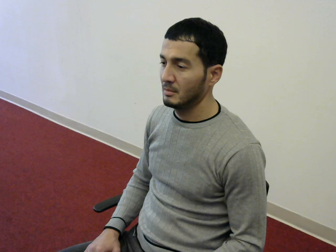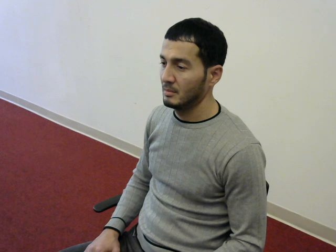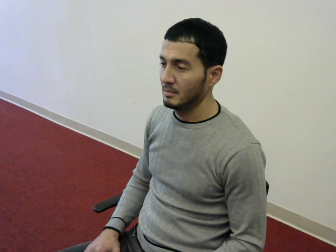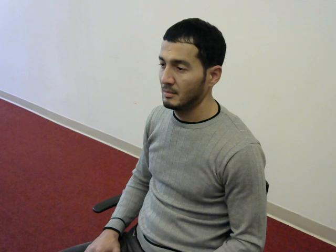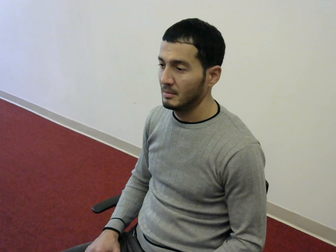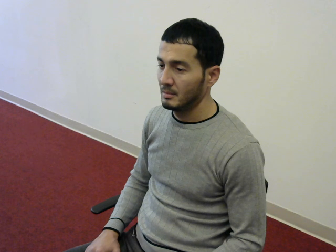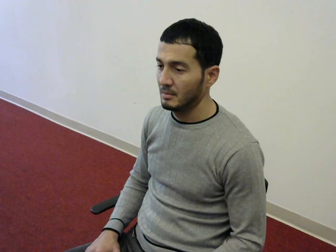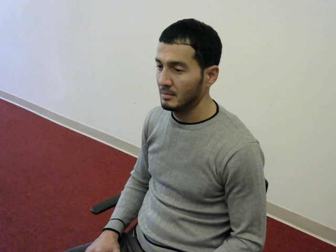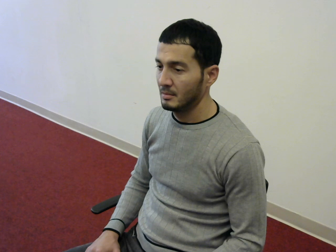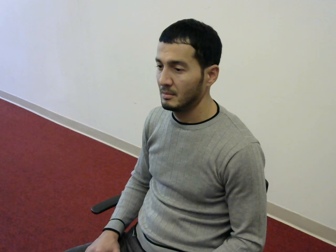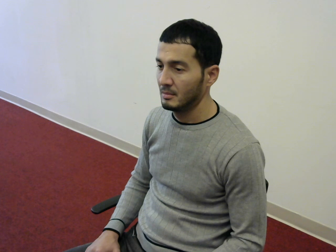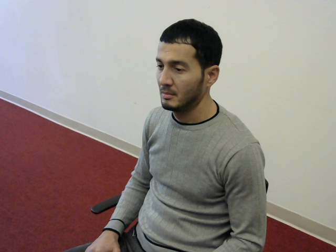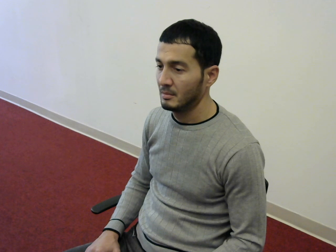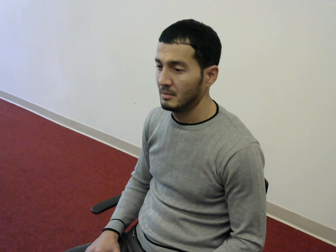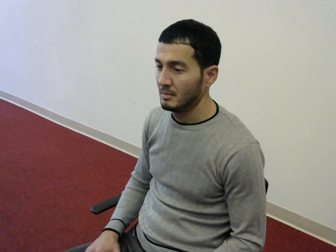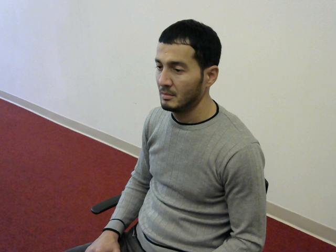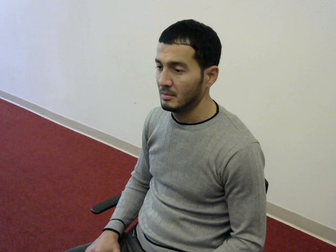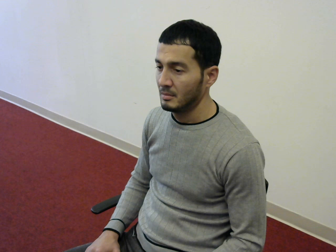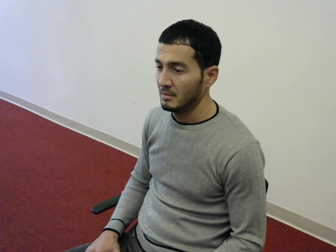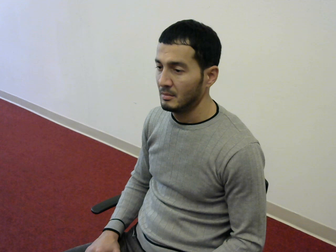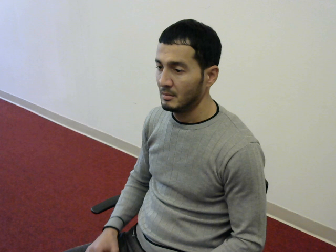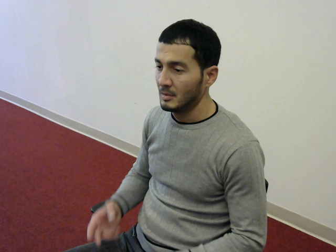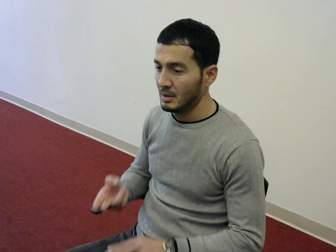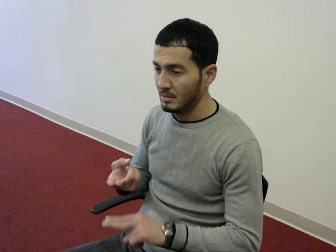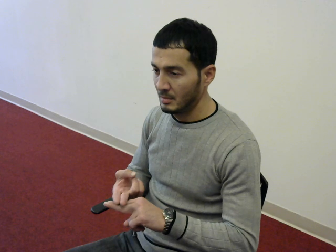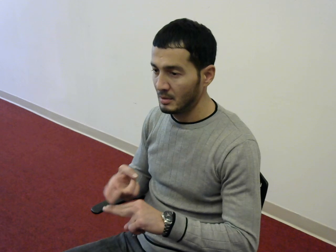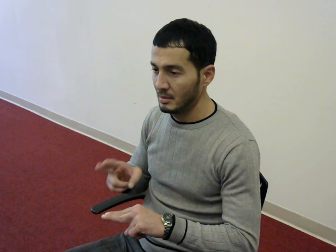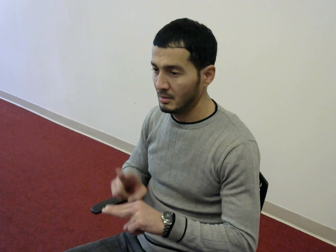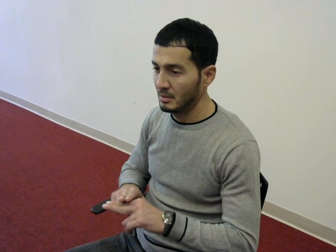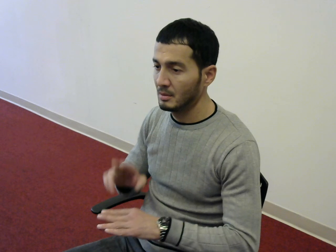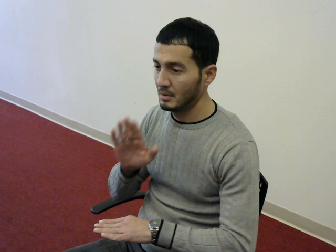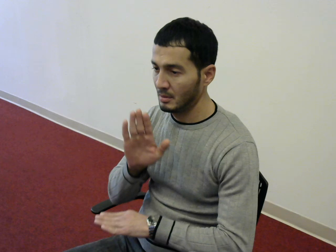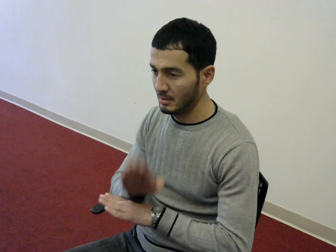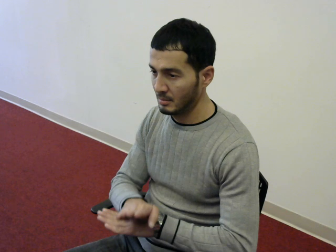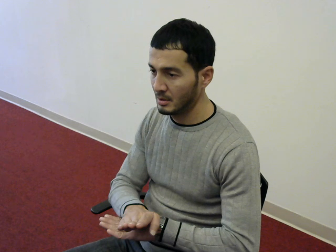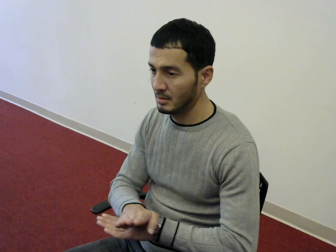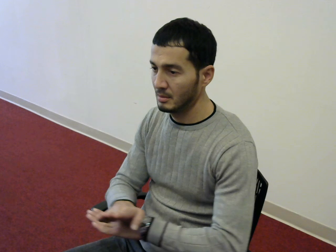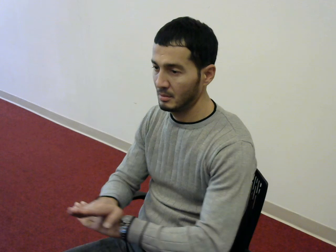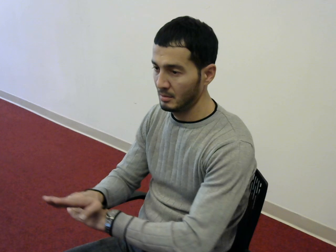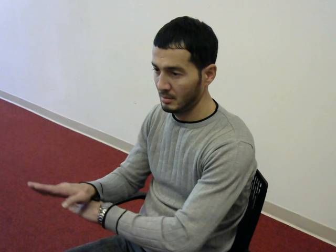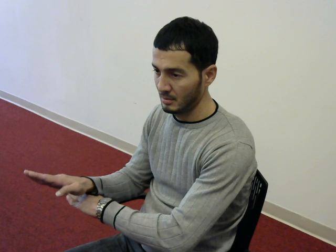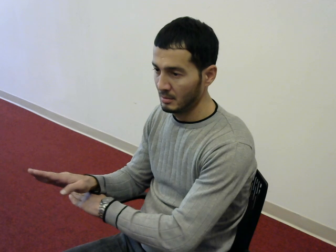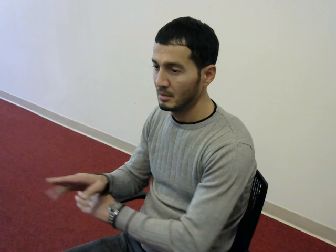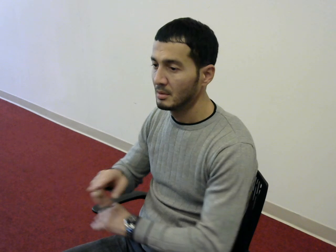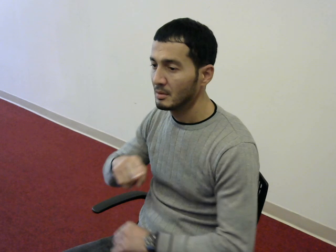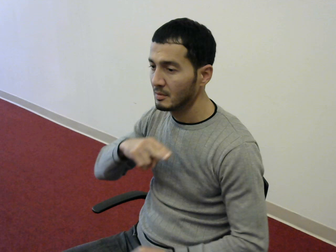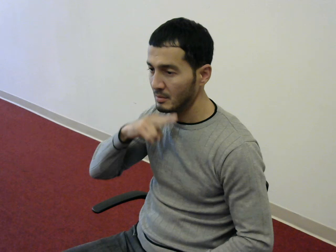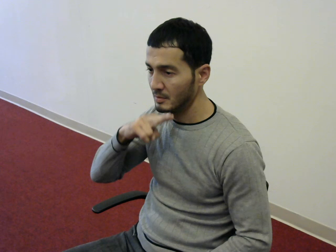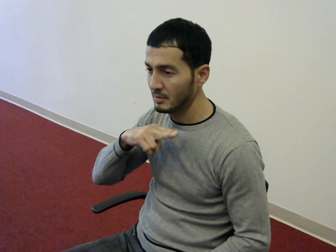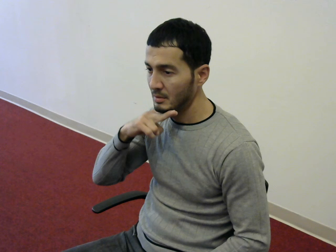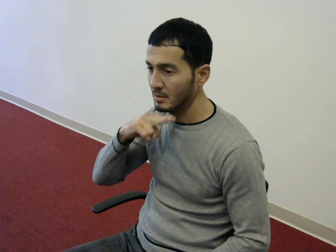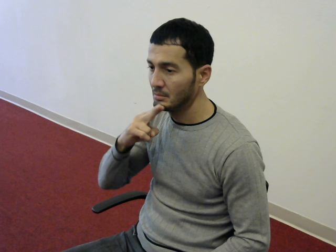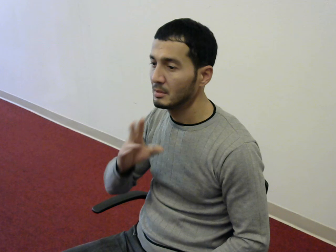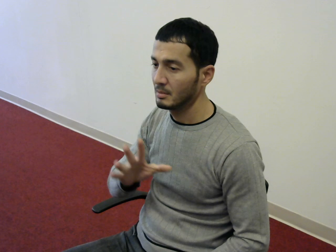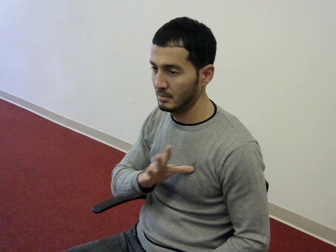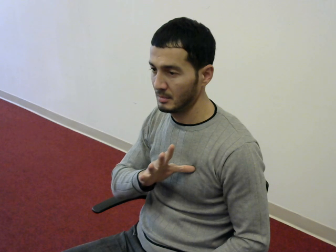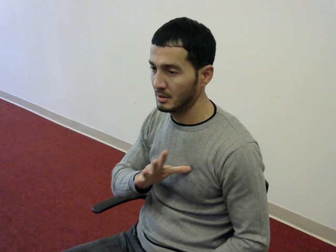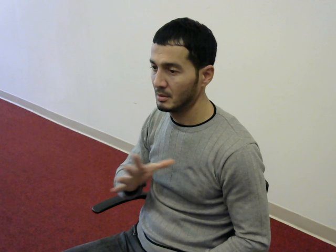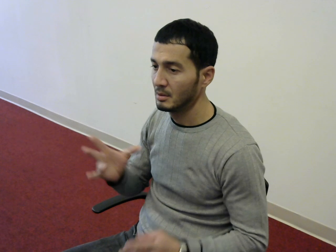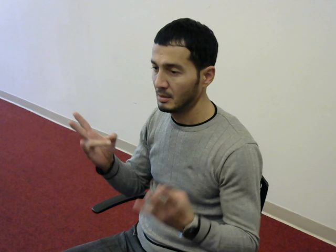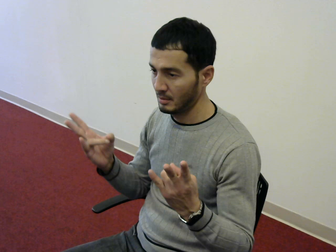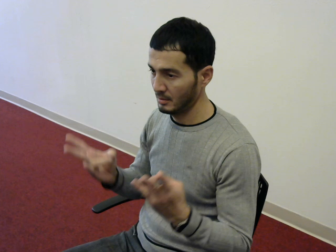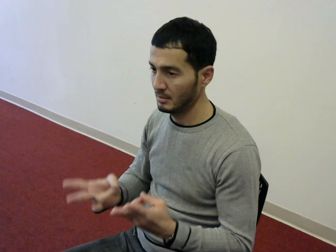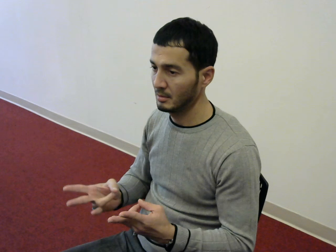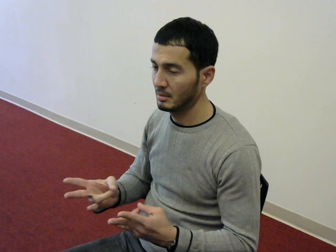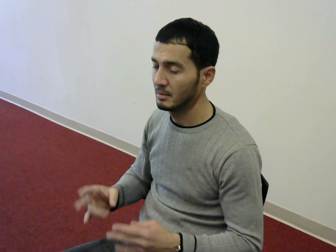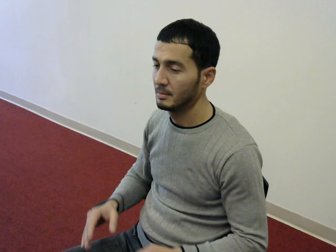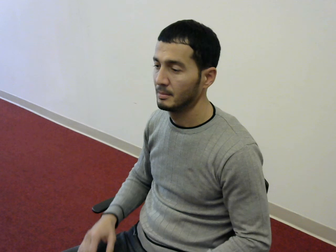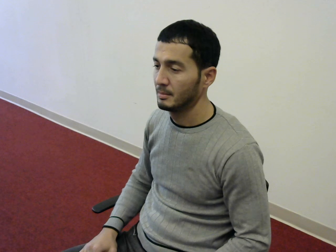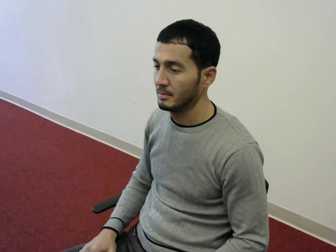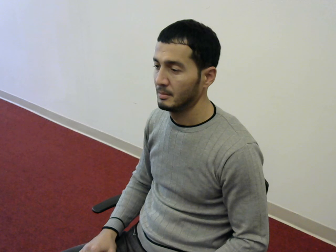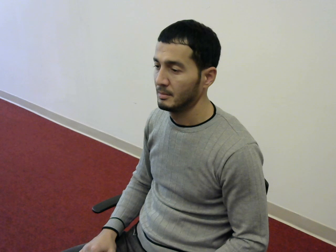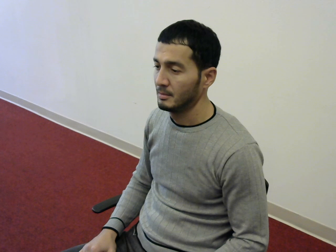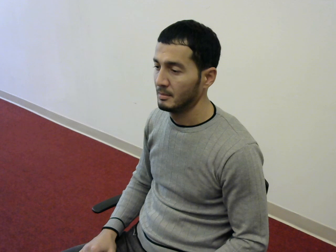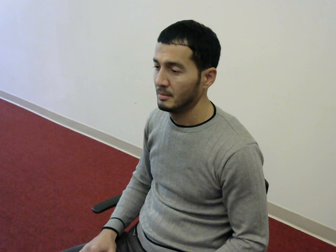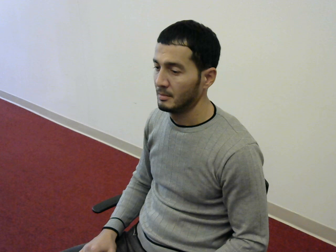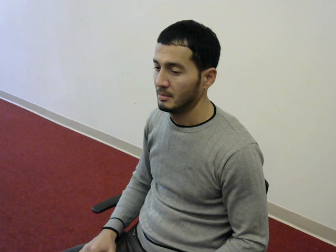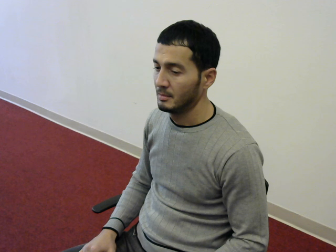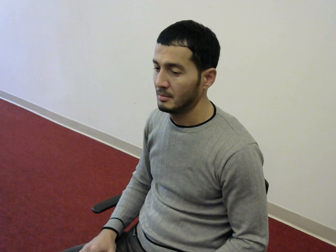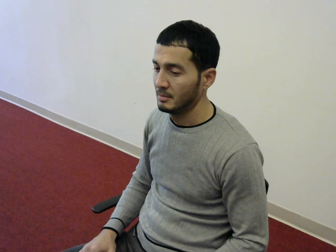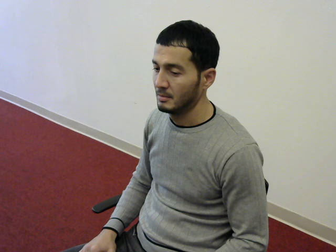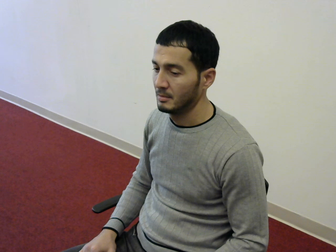Bu tapşırıqlarda diqqətli olmaq lazımdır